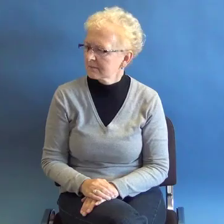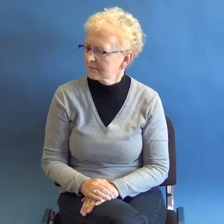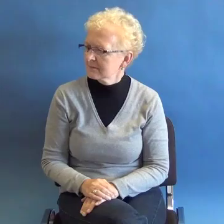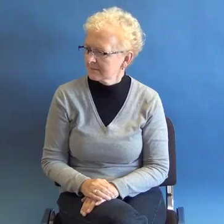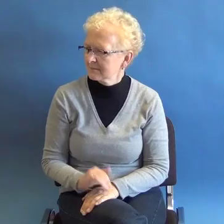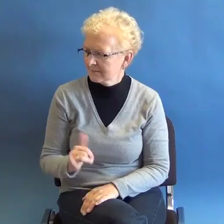Tak.